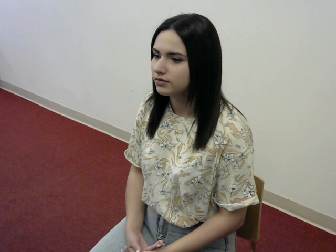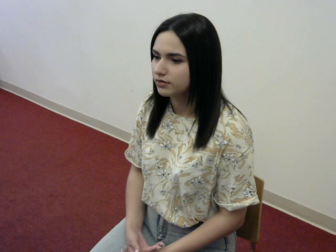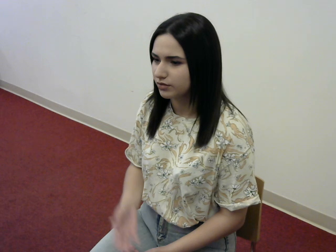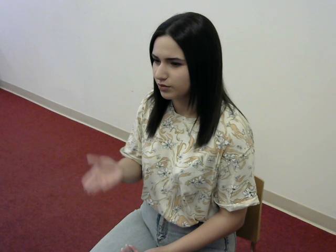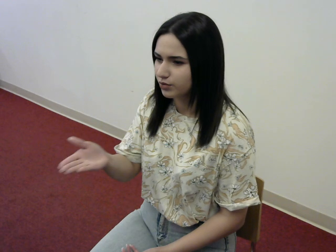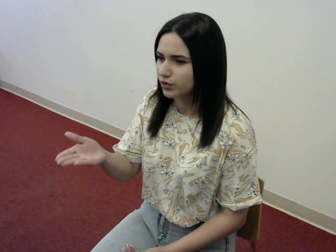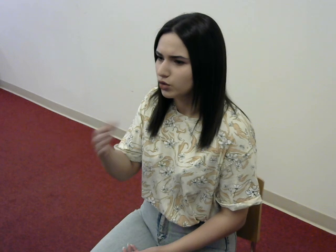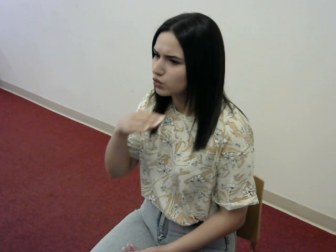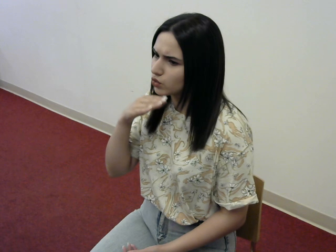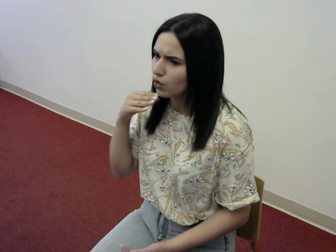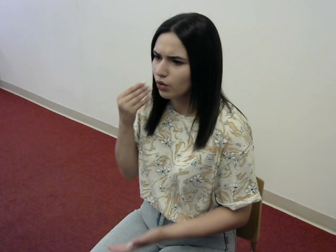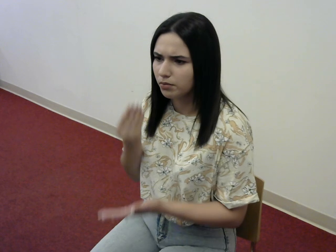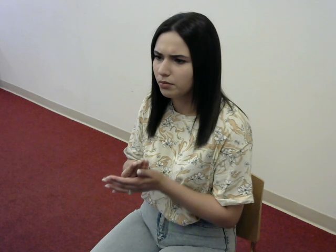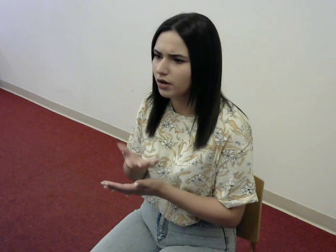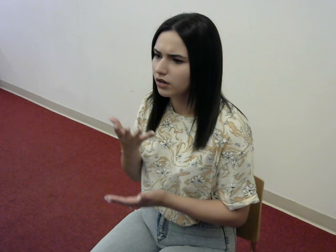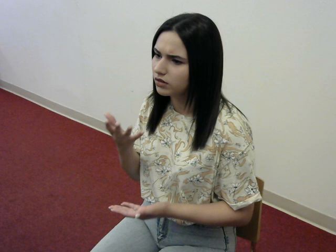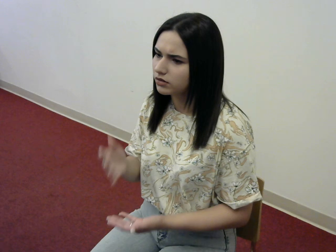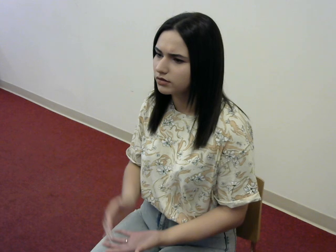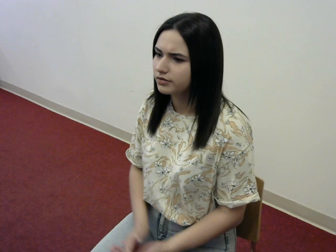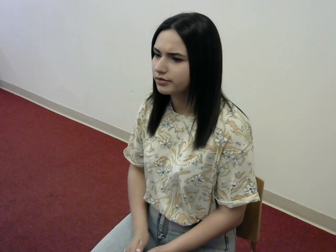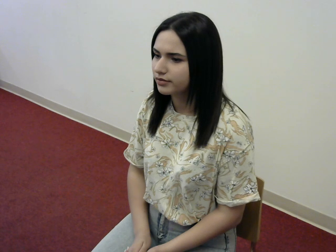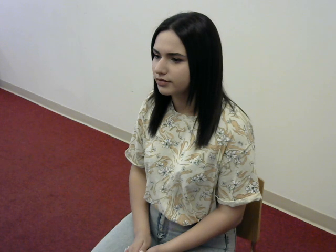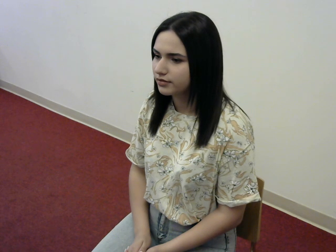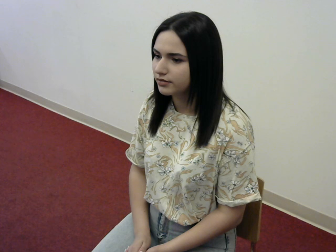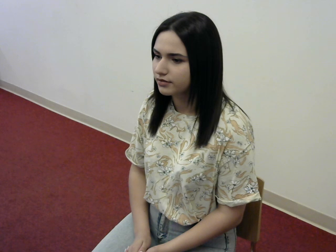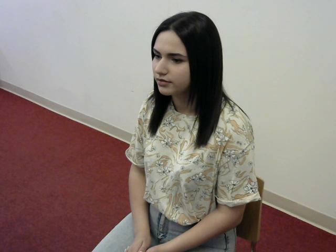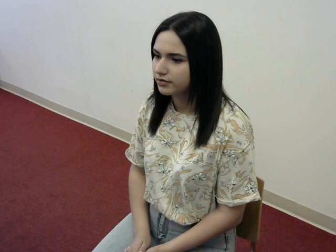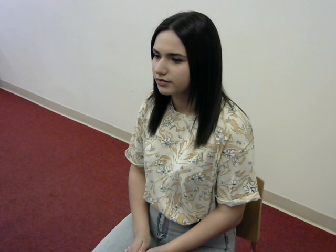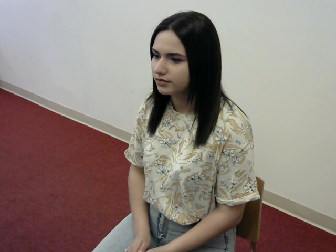Bu çox bahadır